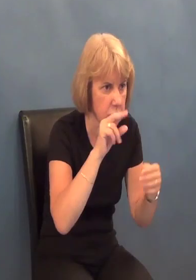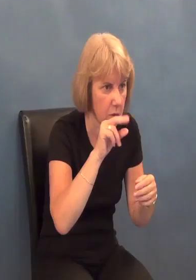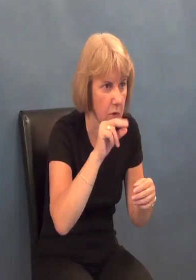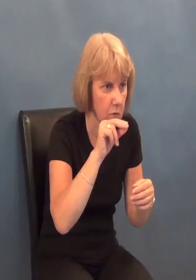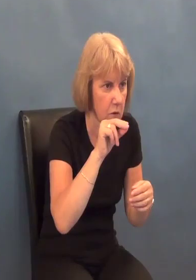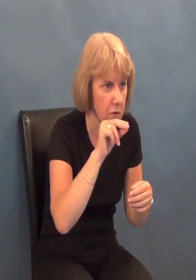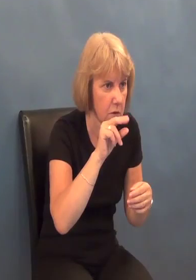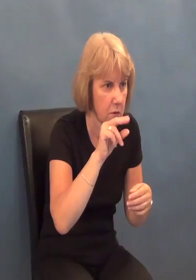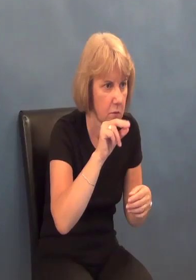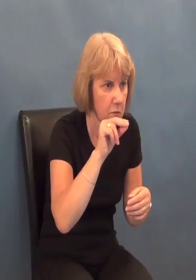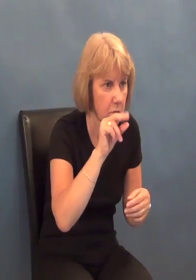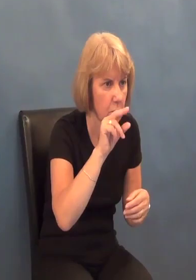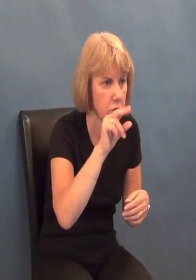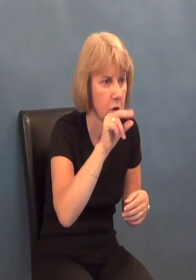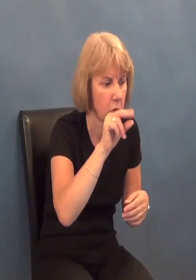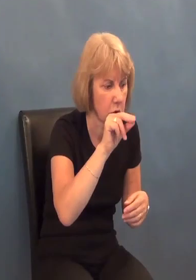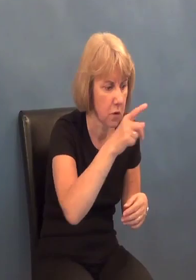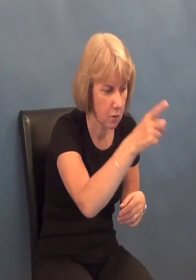Tak, poniedziałek.